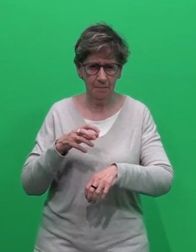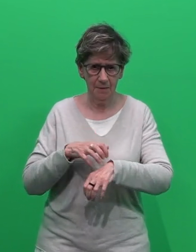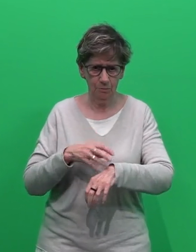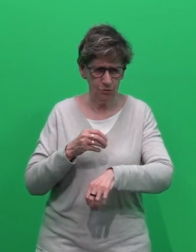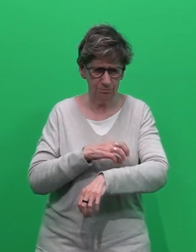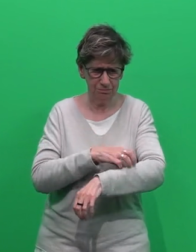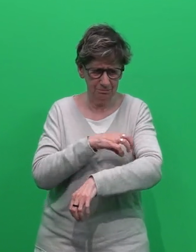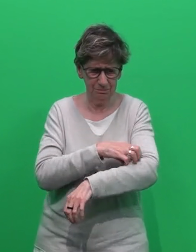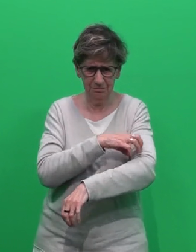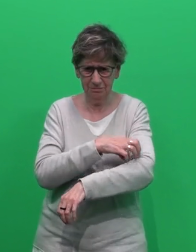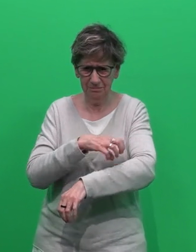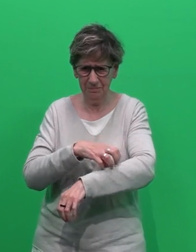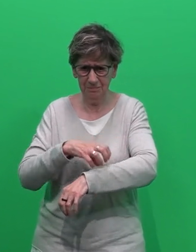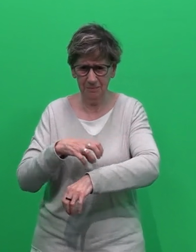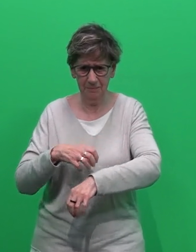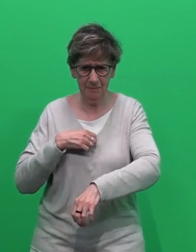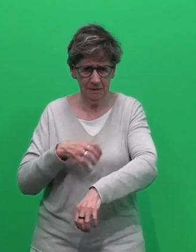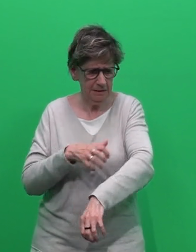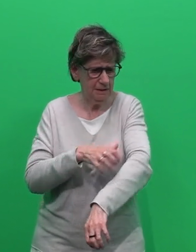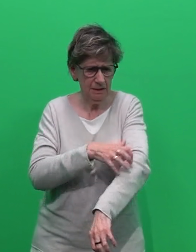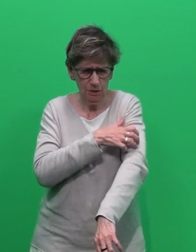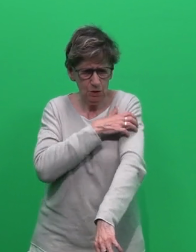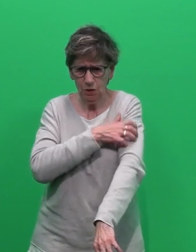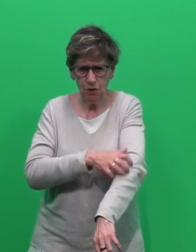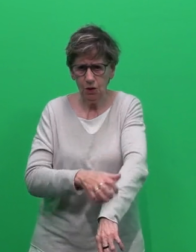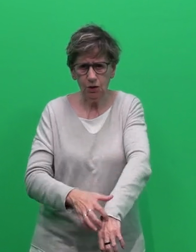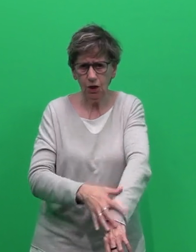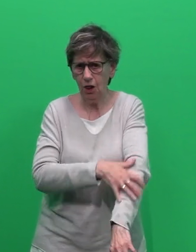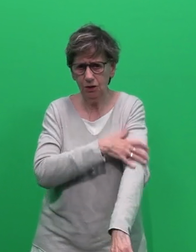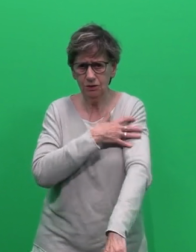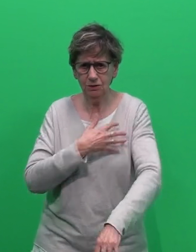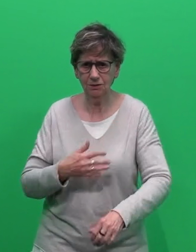Em pica la mà i se m'ha estès per tot el braç, el tinc inflat i em pica tot el braç.